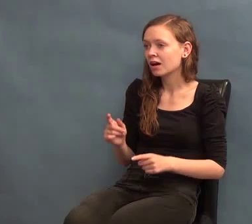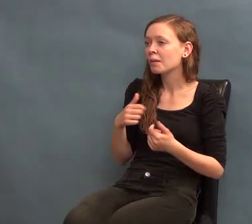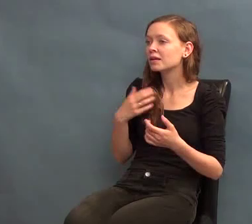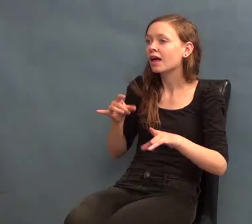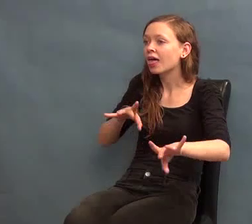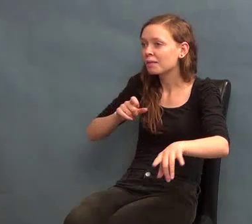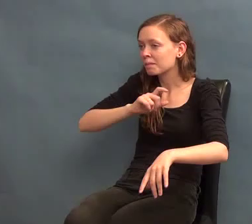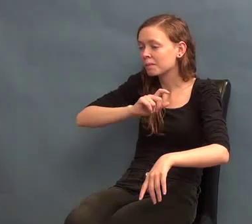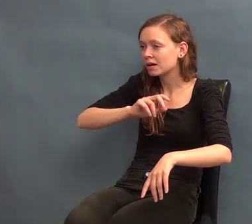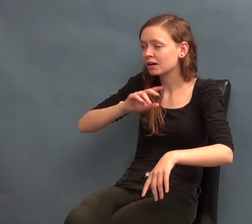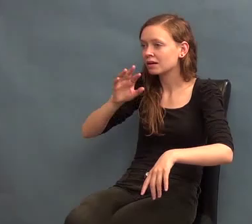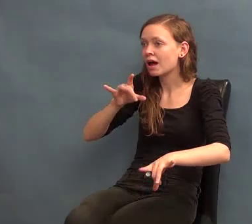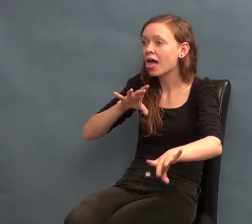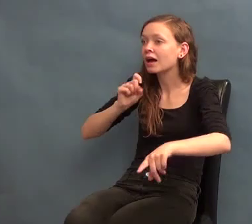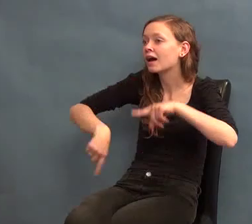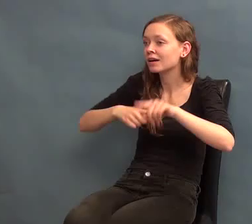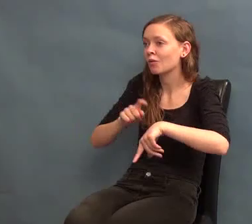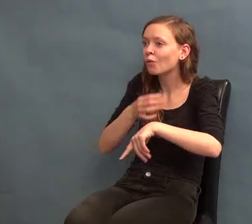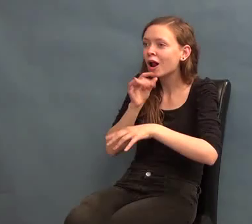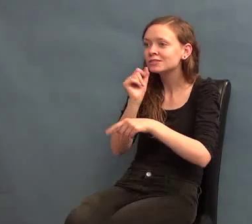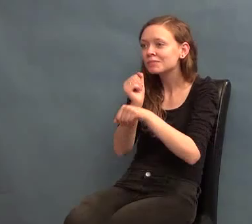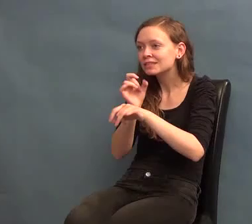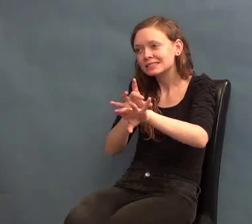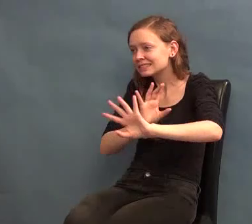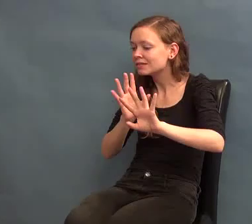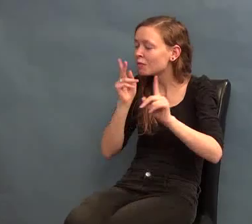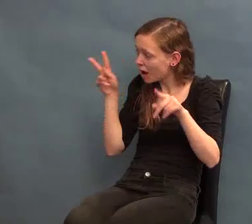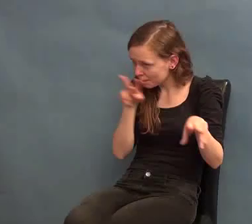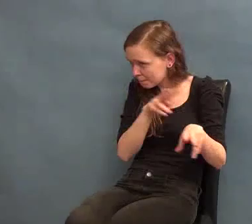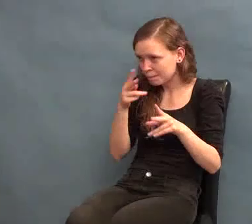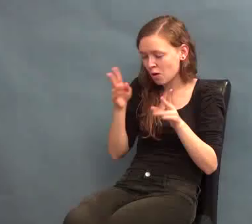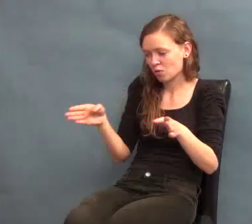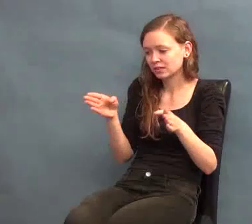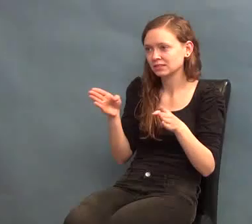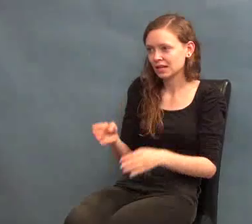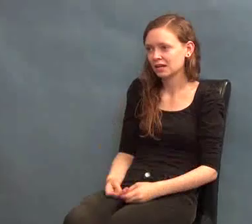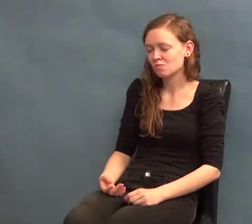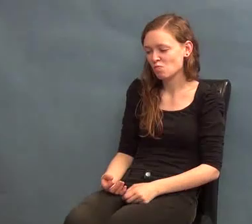Żeby nie wbiegać szybko na ulicę, jak komuś się śpieszy do pracy, bo ma mało czasu. Przed ulicą trzeba rozejrzeć się - na lewo i na prawo i potem dopiero przejść.